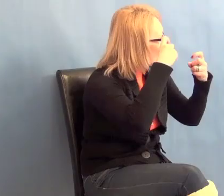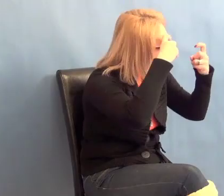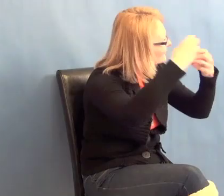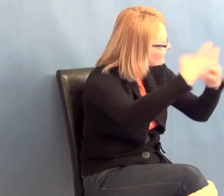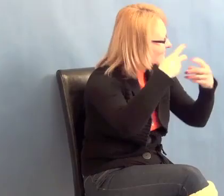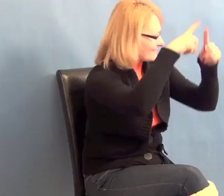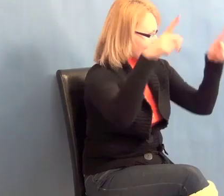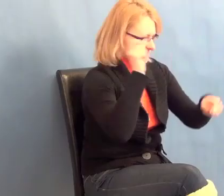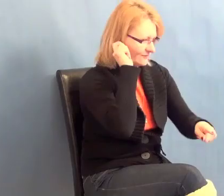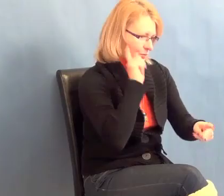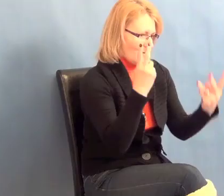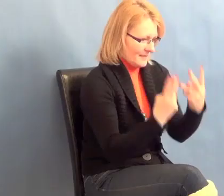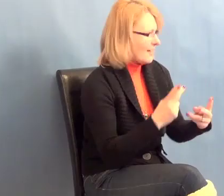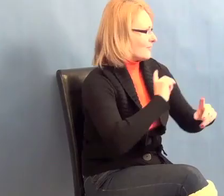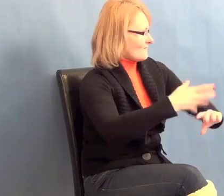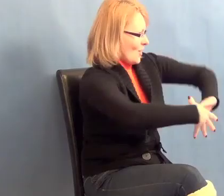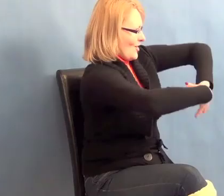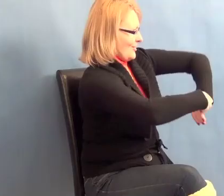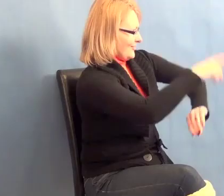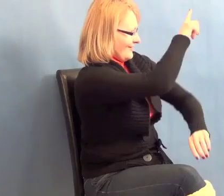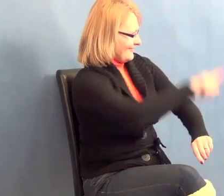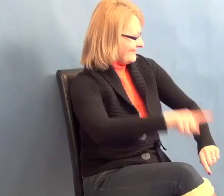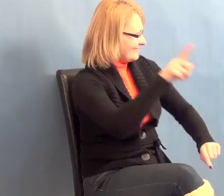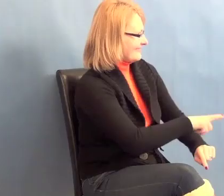Znak informujący - stoi dziewczyna i chłopak z informacją, że nie wolno się trzymać za ręce.